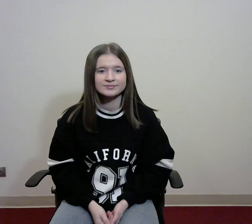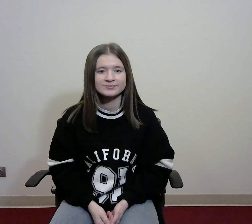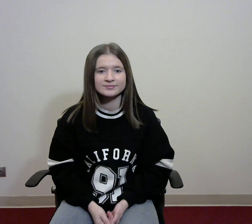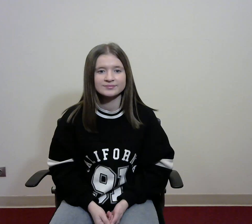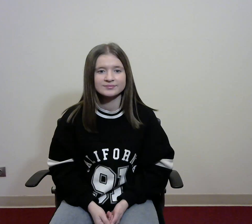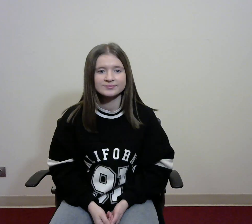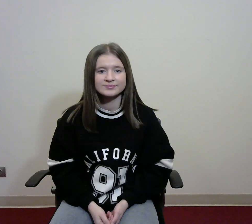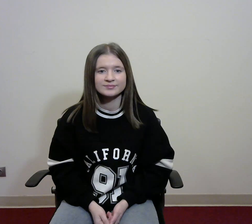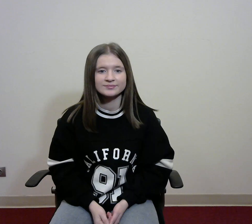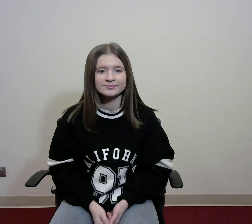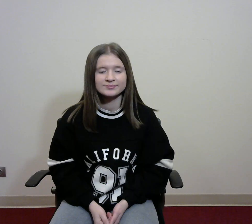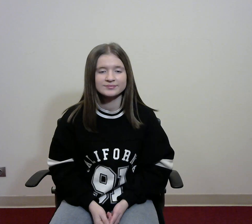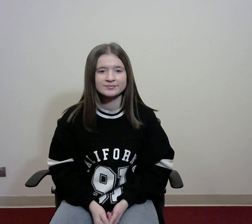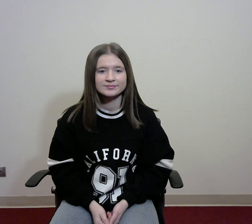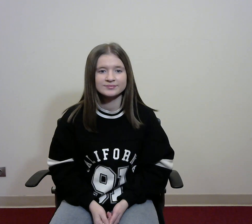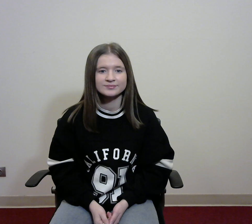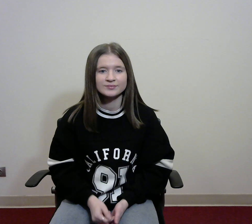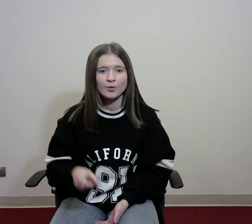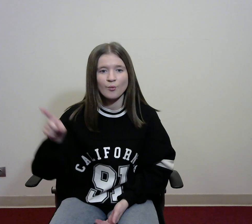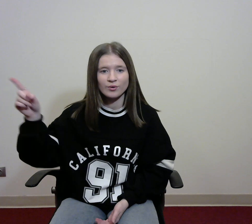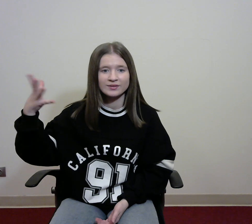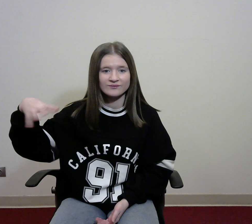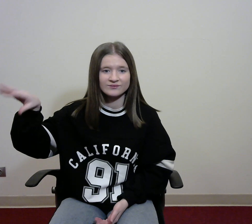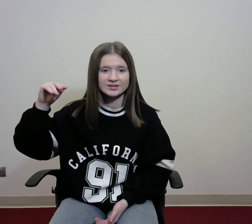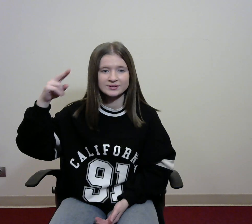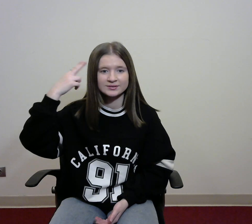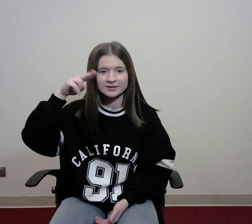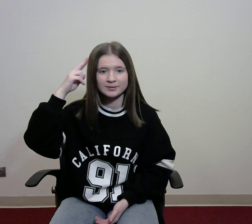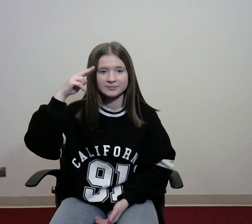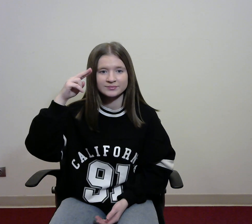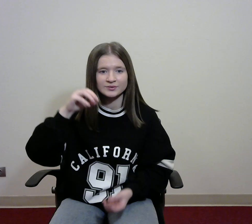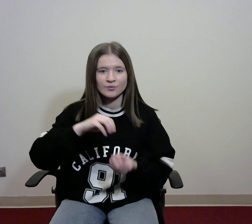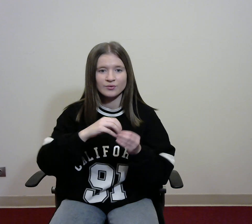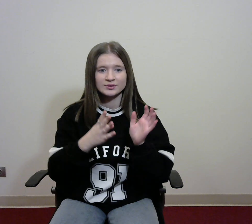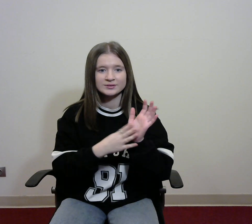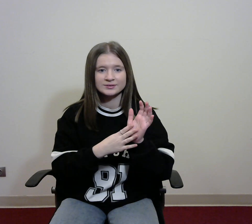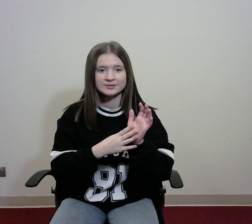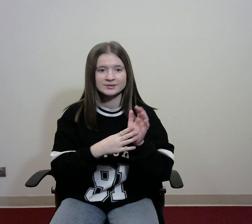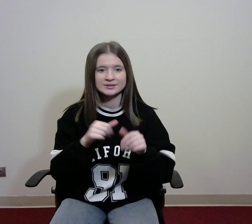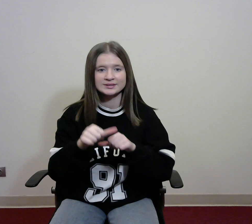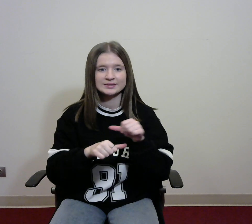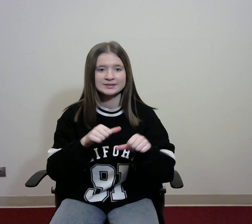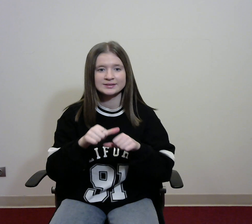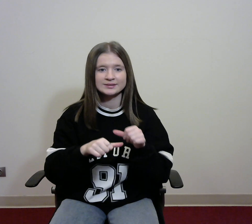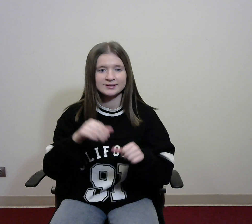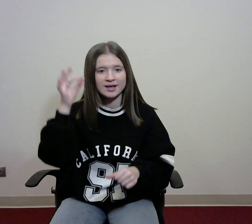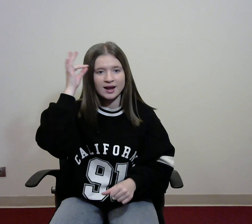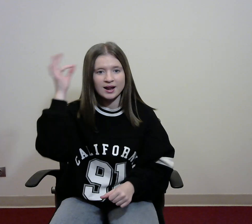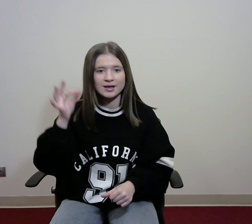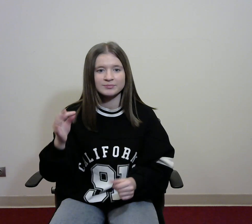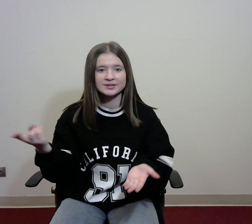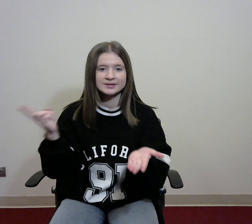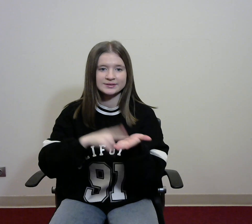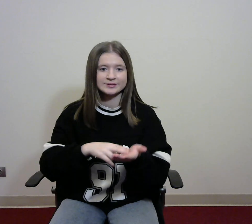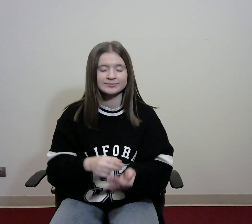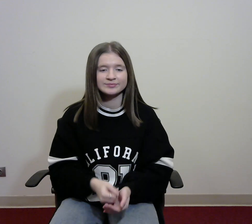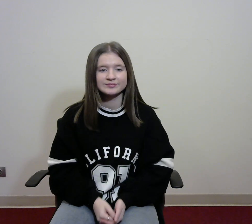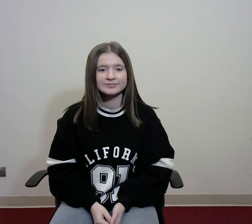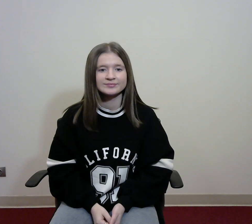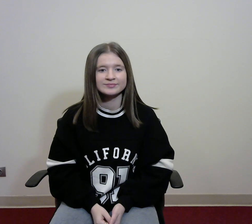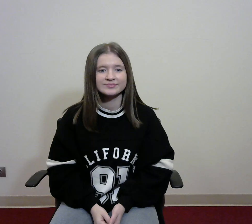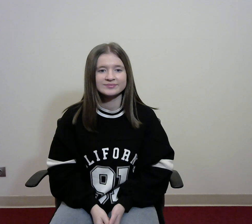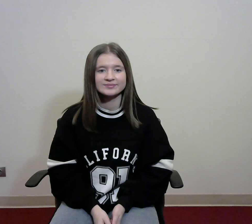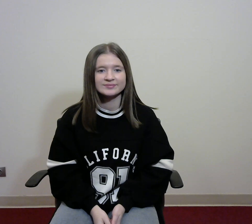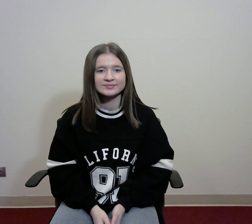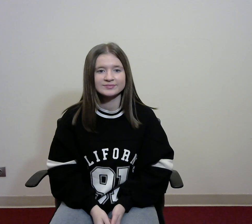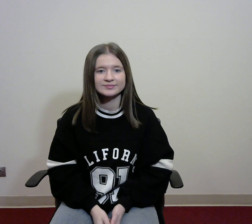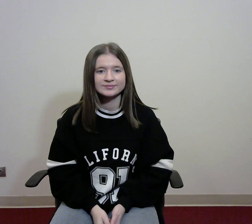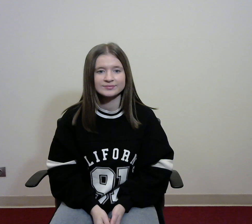Onların əmisi 2019-cu ildə Almaniyaya köçüb